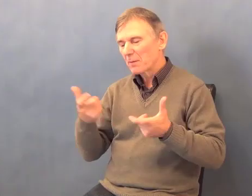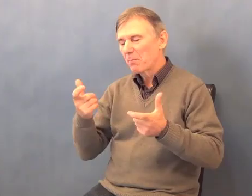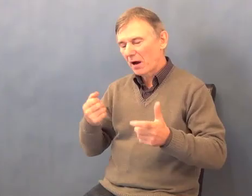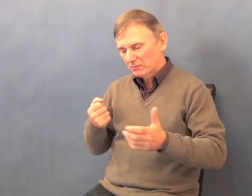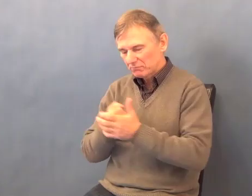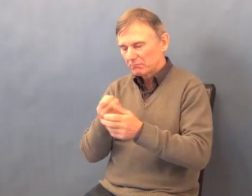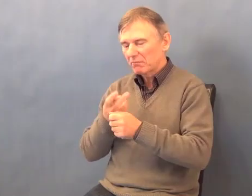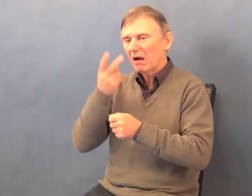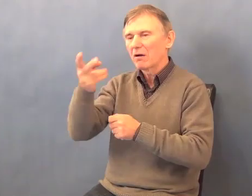Pasuje do wypadku.